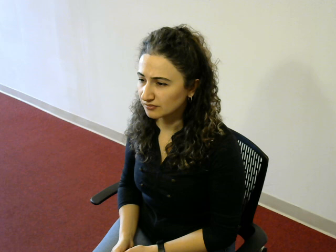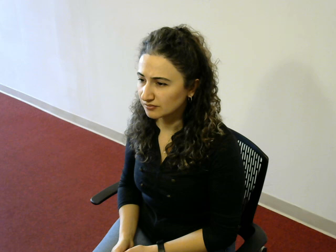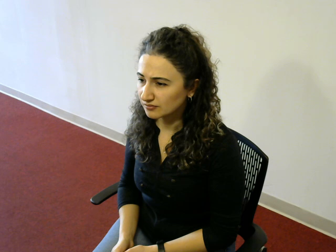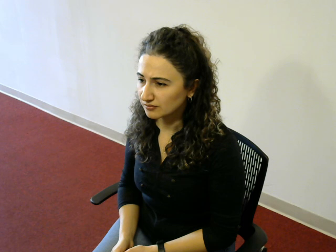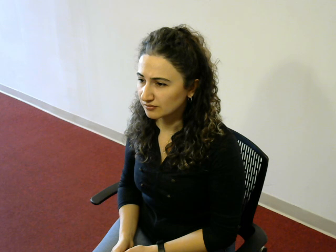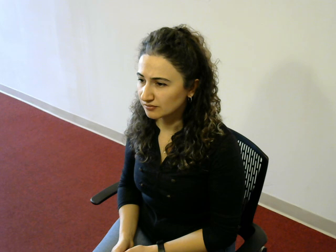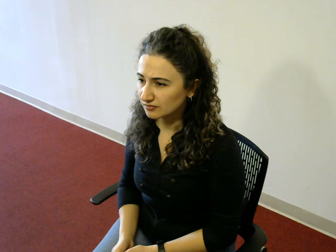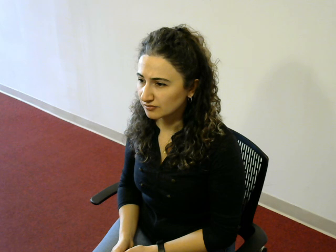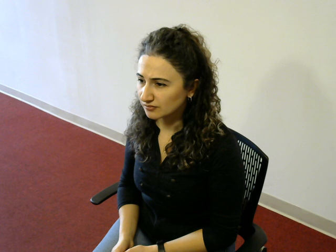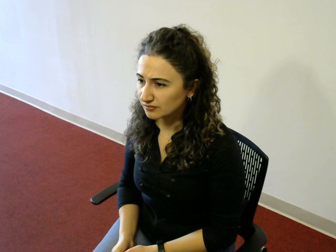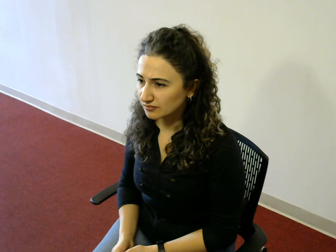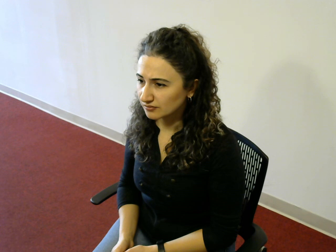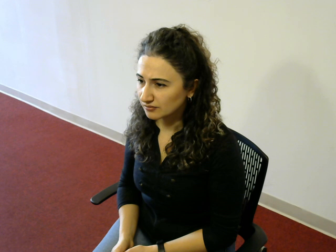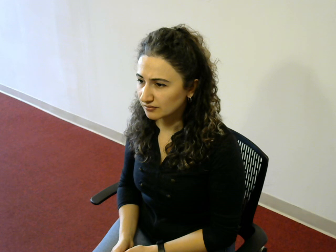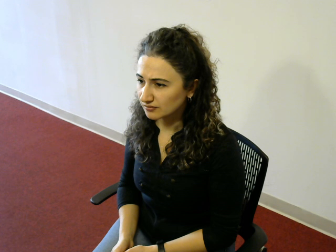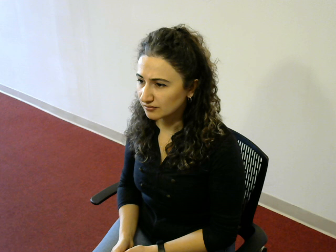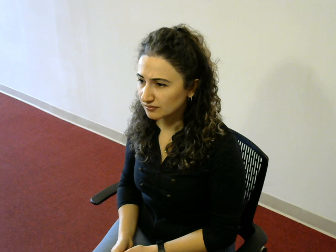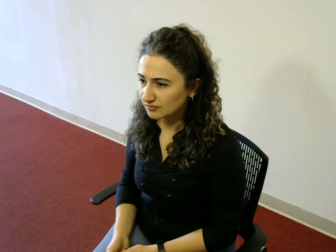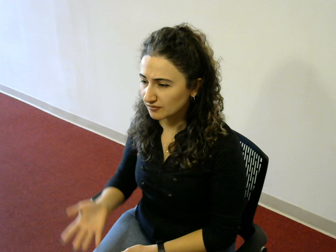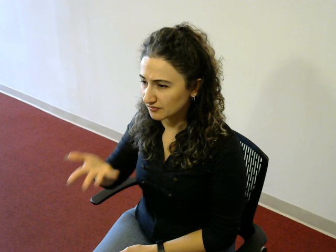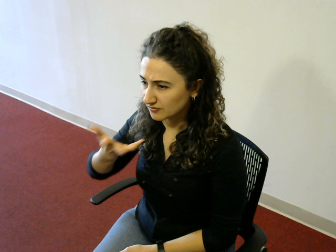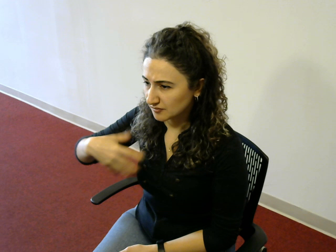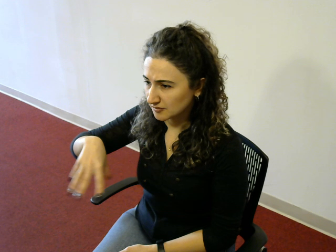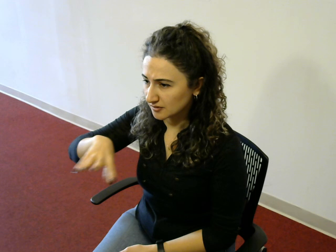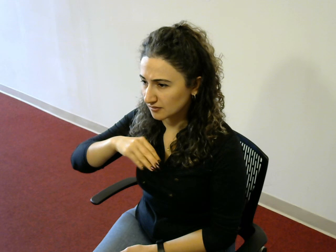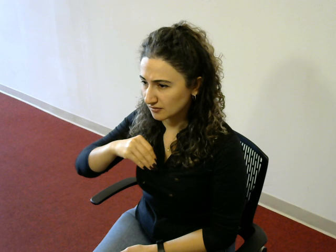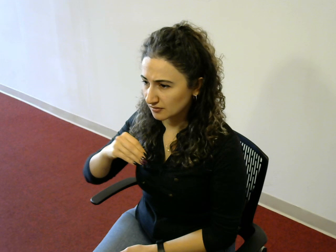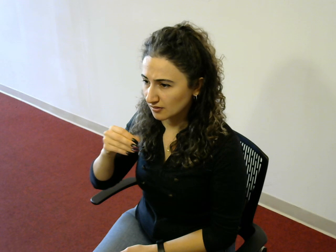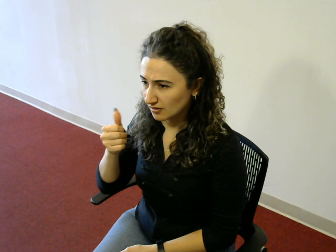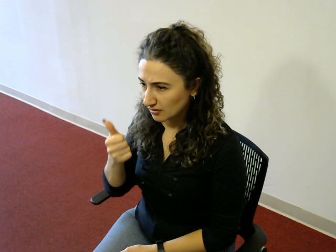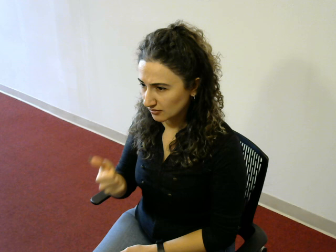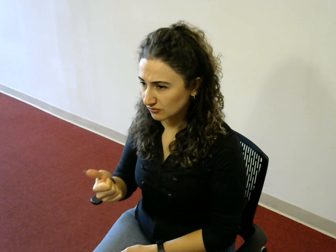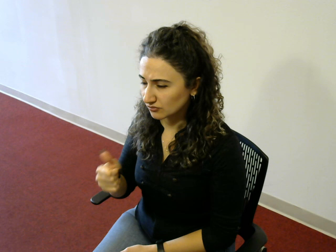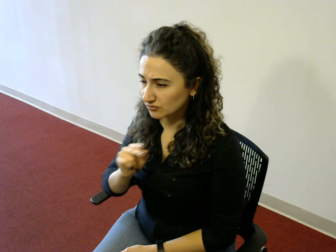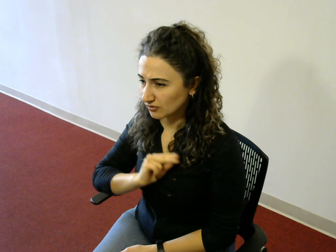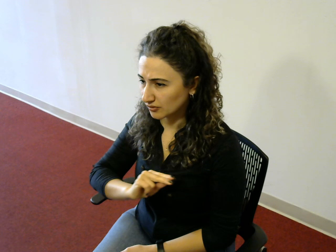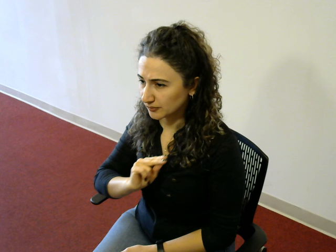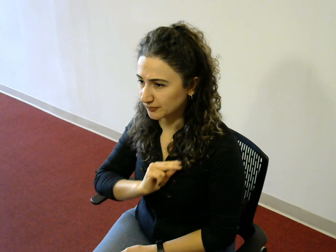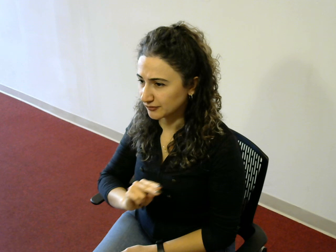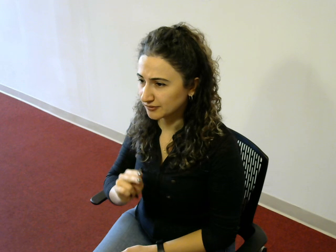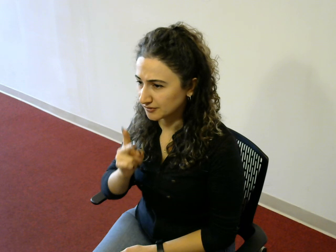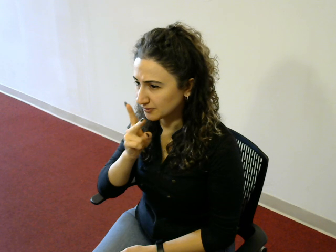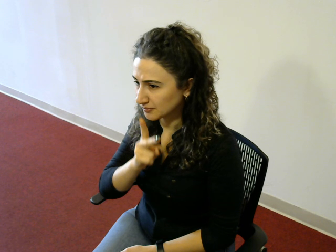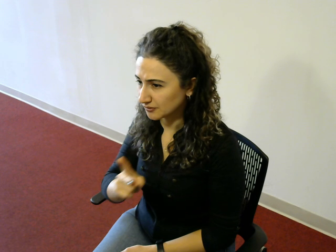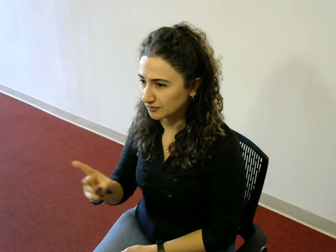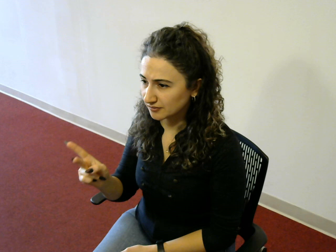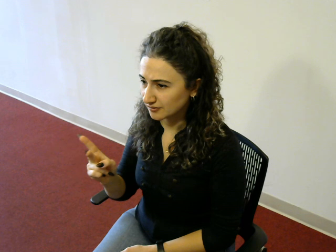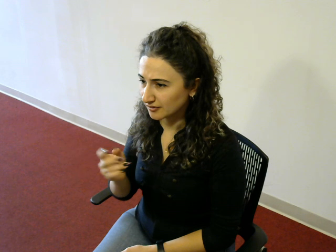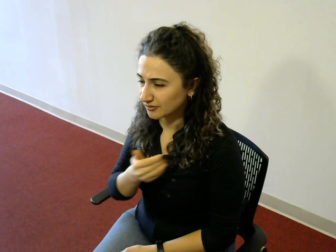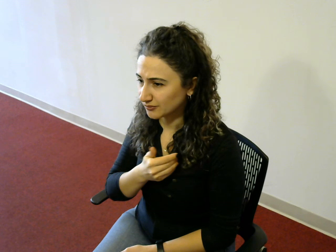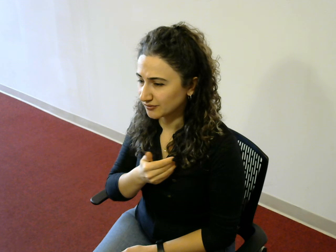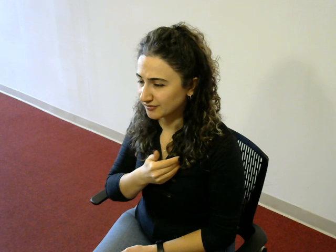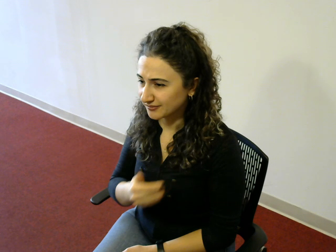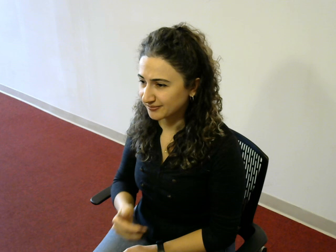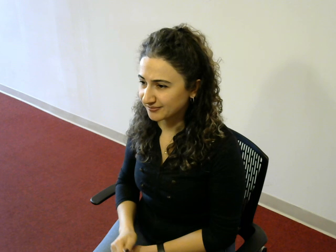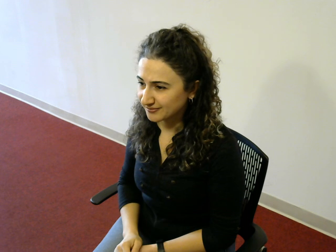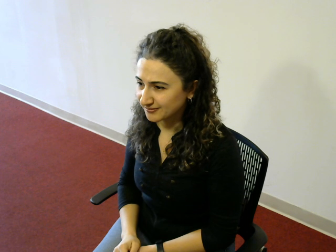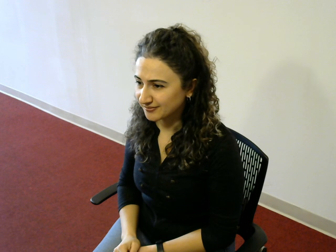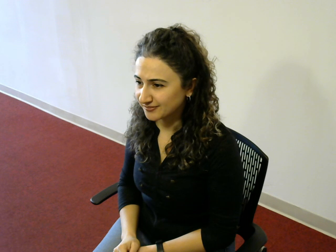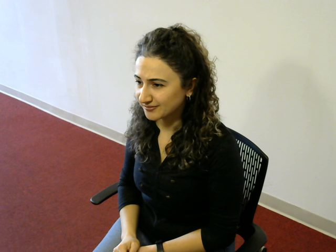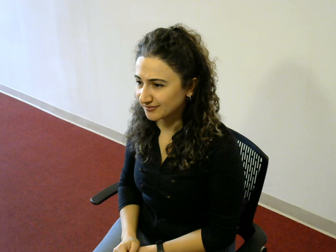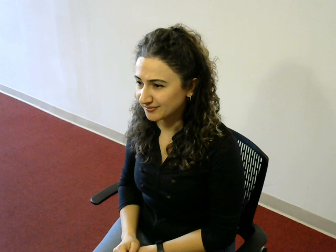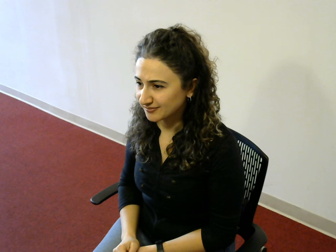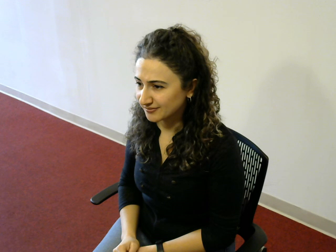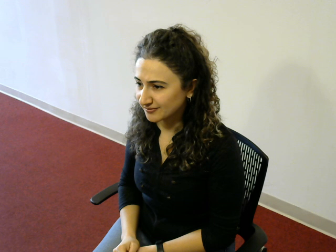Hamı yaxşı işlər görmək istəyir